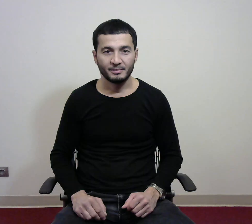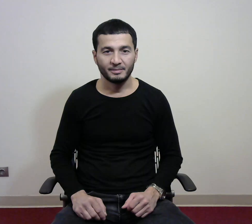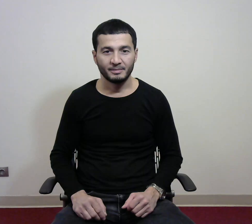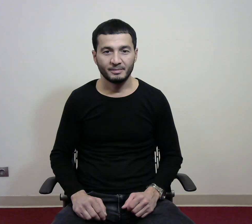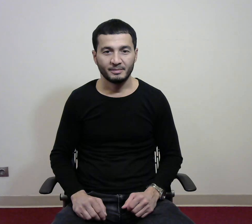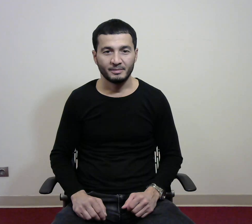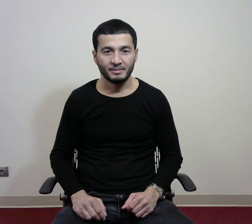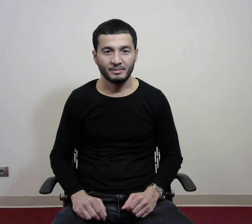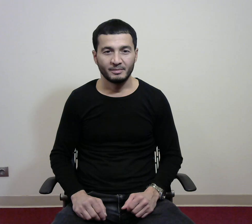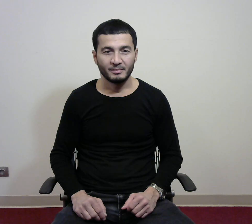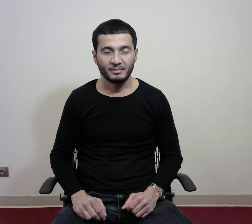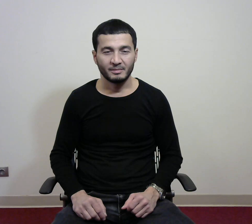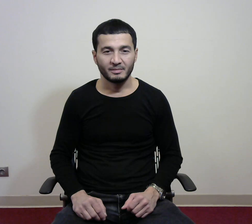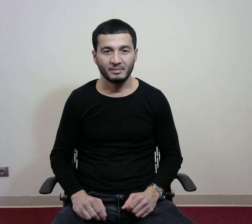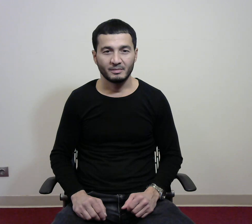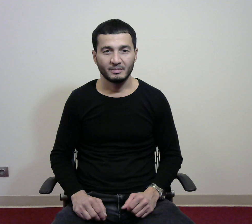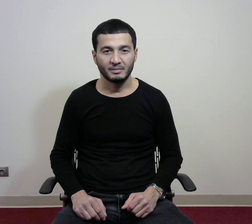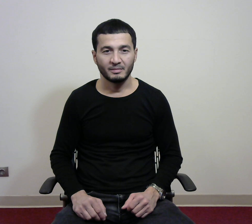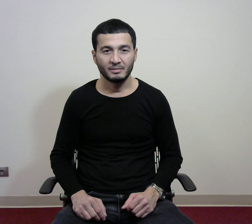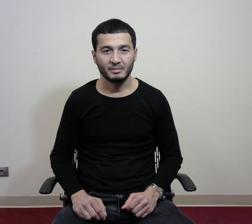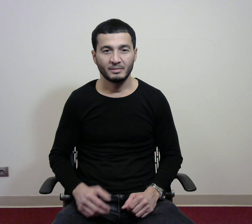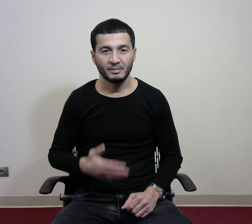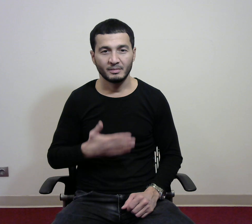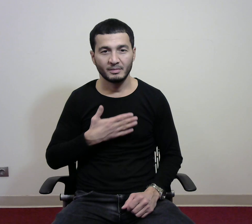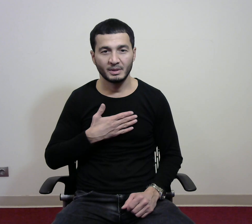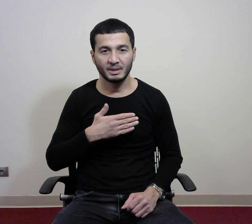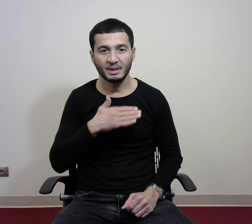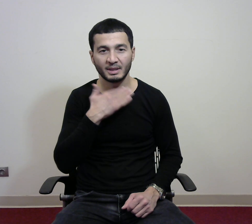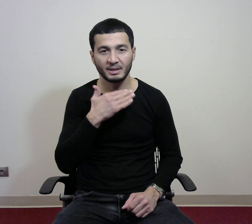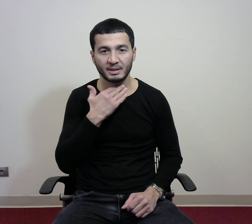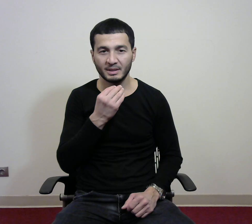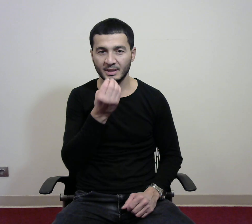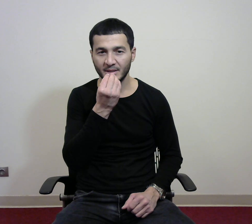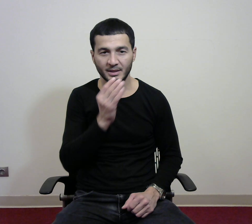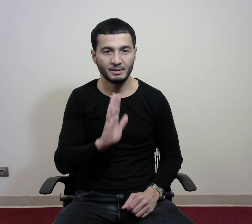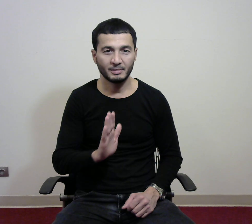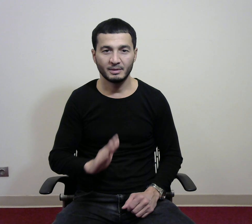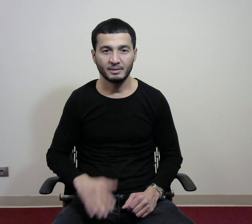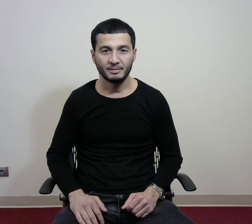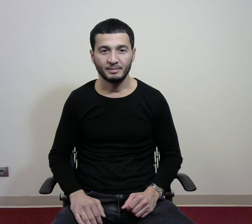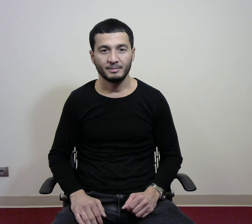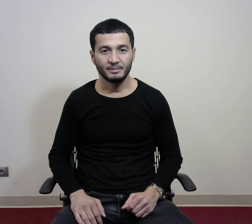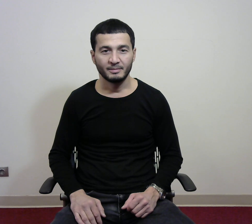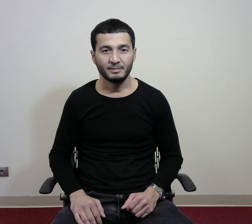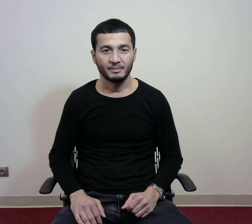Mən ət yemirəm